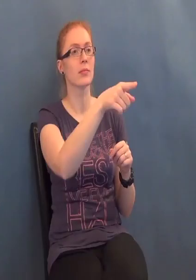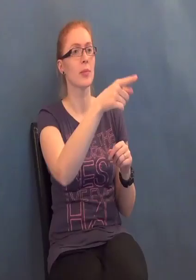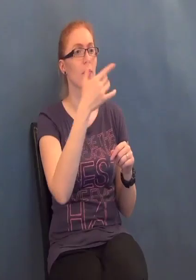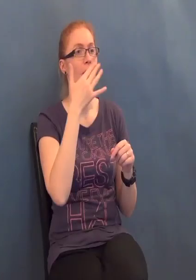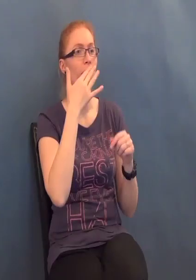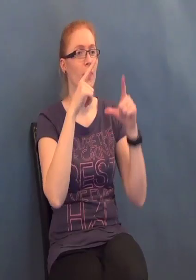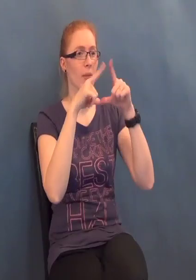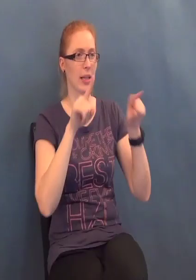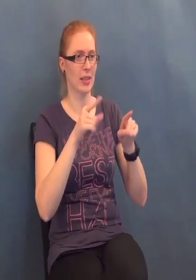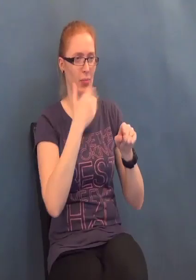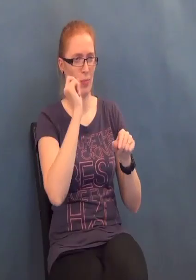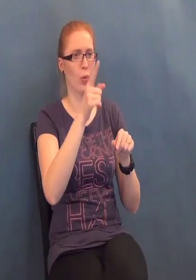Mówiłeś, że nie ma tego znaku.